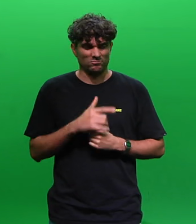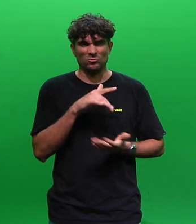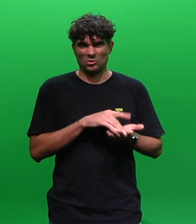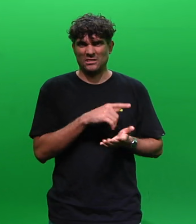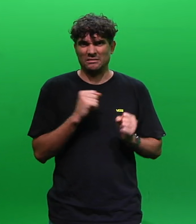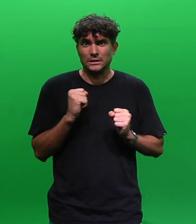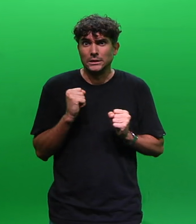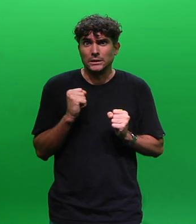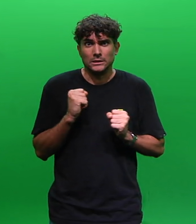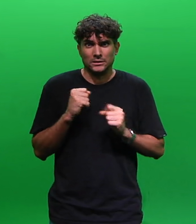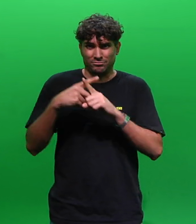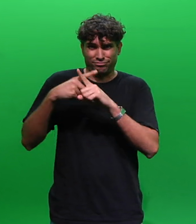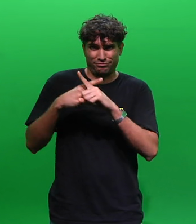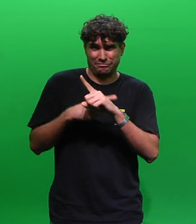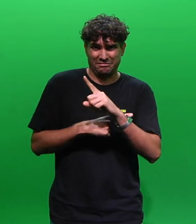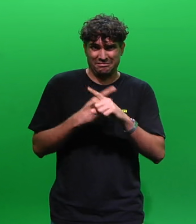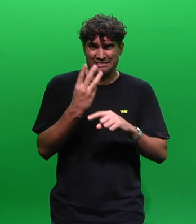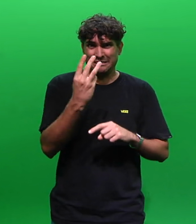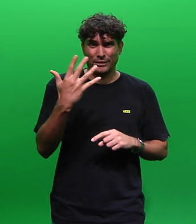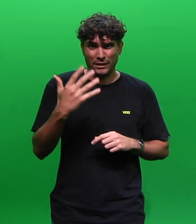Ha tingut molt de fred i la temperatura li ha baixat fins als trenta-cinc graus.